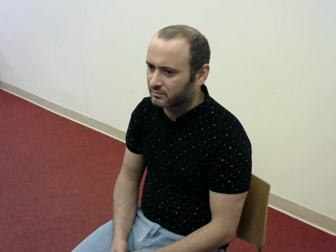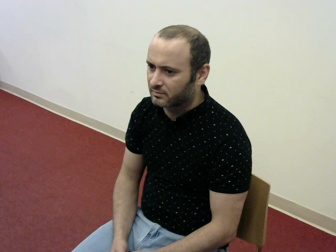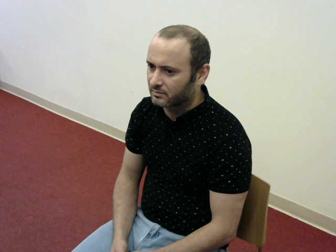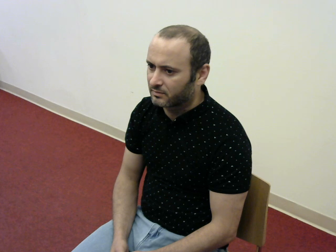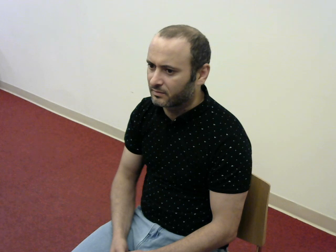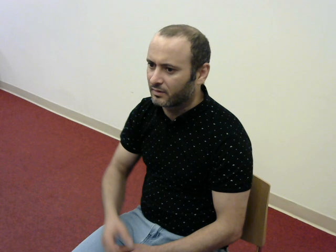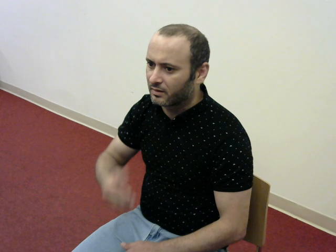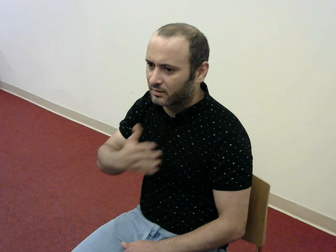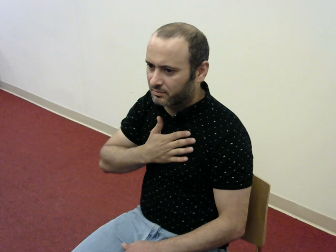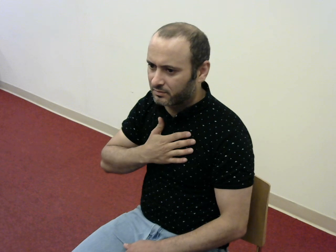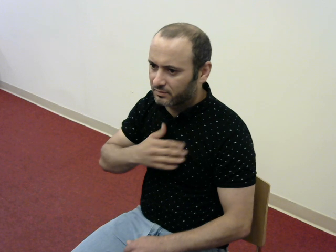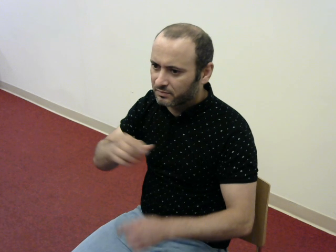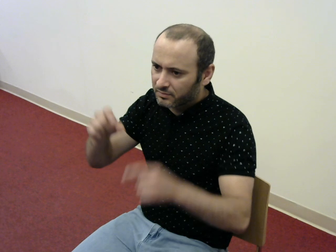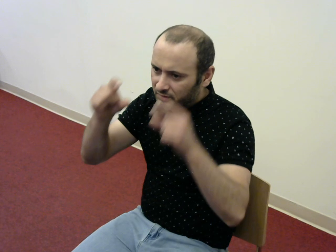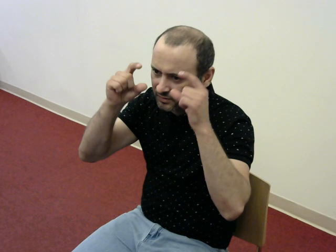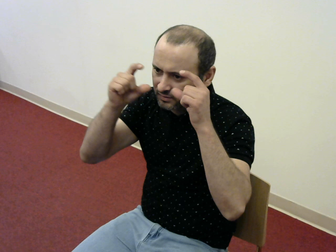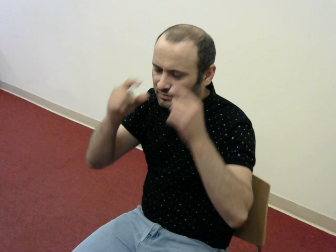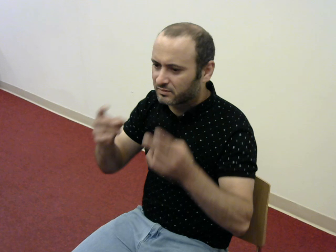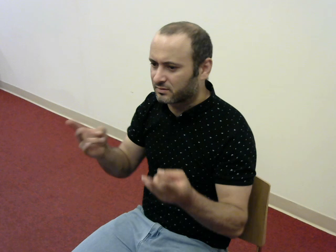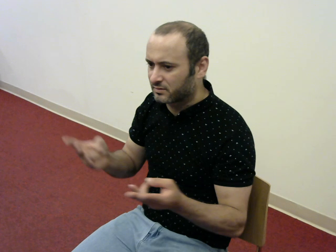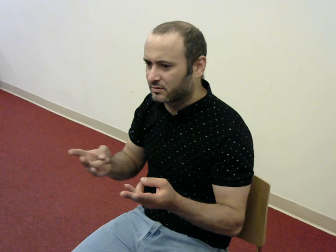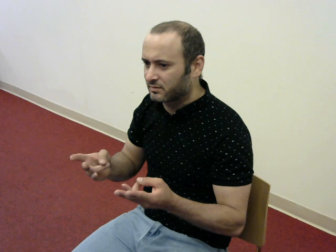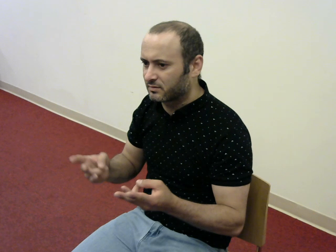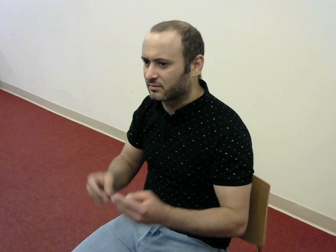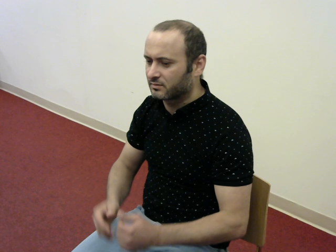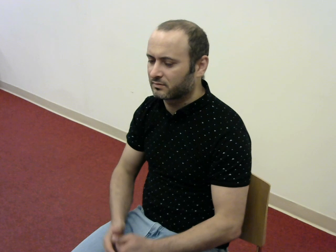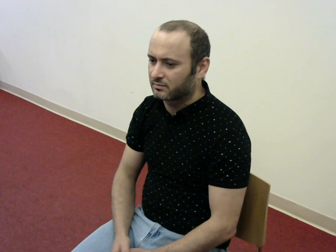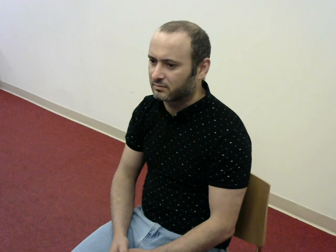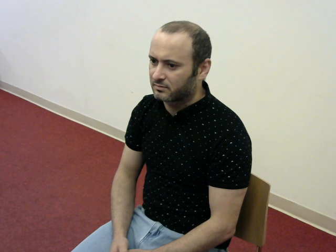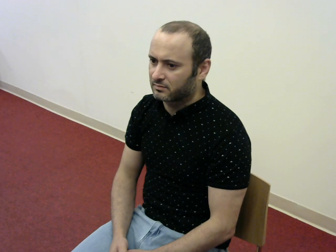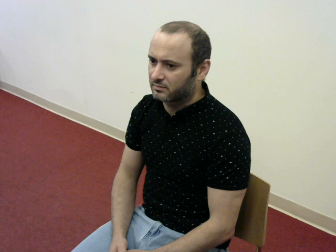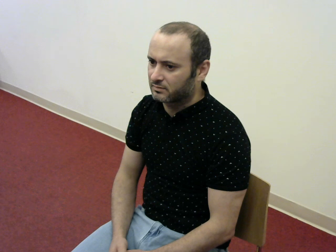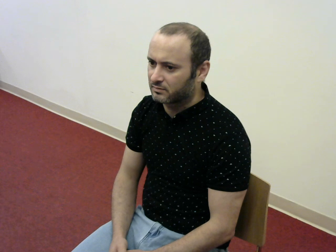Mənə eynək lazımdır